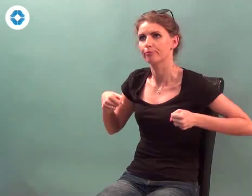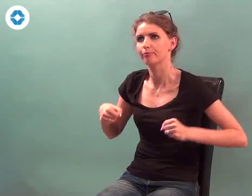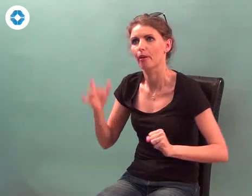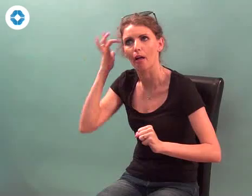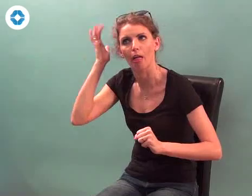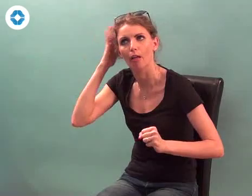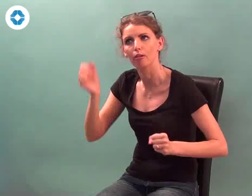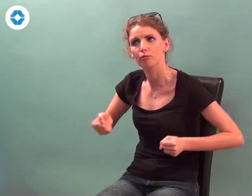Niczego nie słyszy i huśta się.